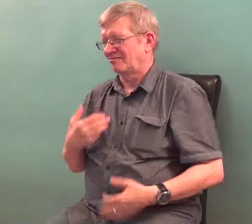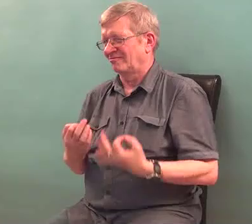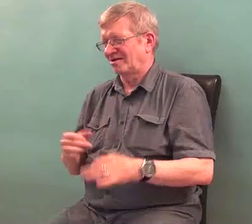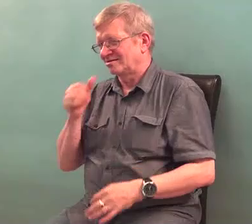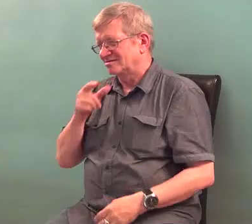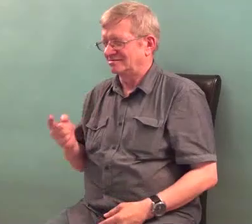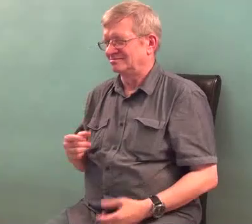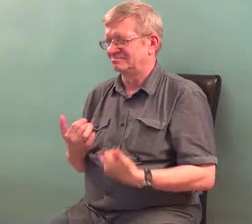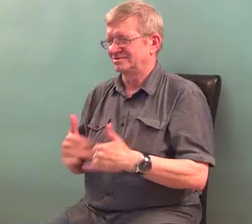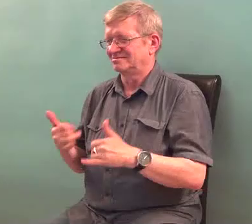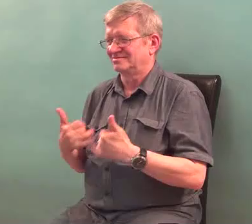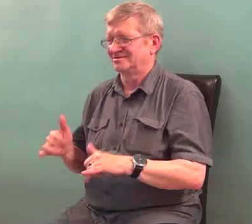Będę miał coraz to inne kobiety.